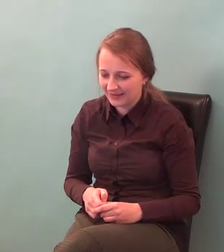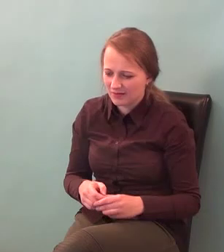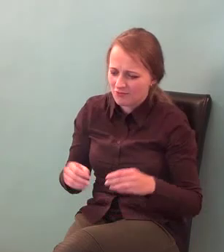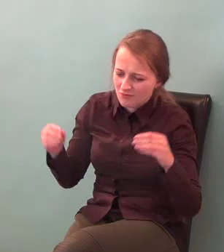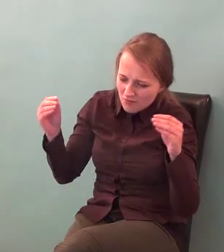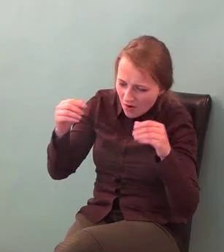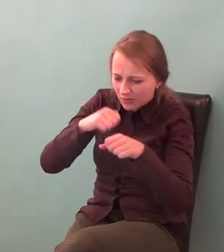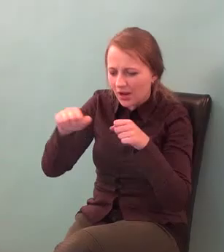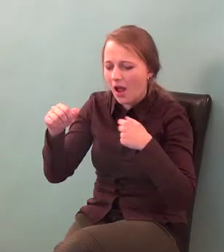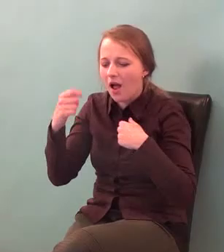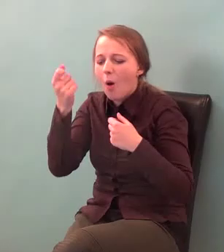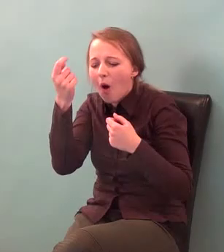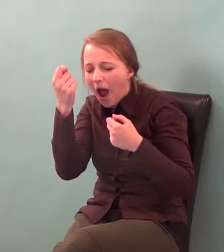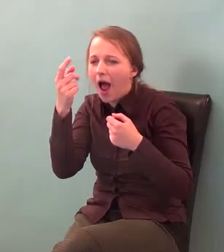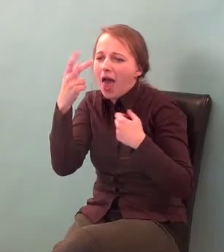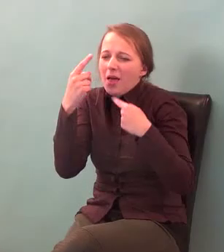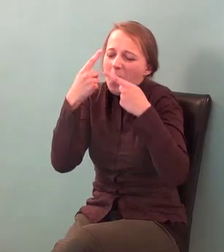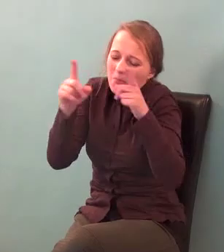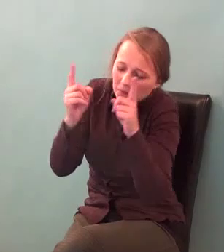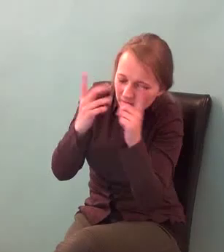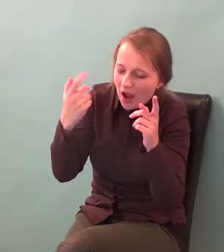Jest możliwe krótkie spotkanie.